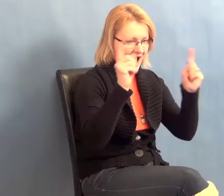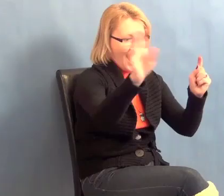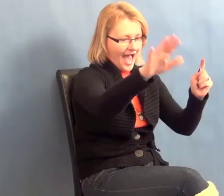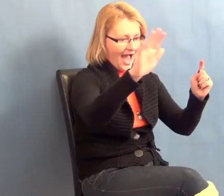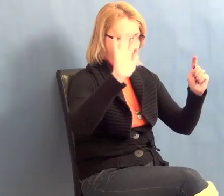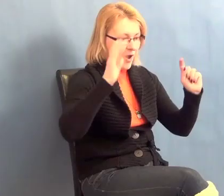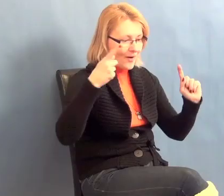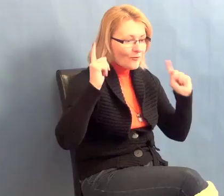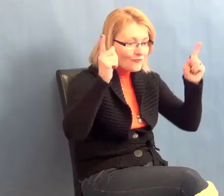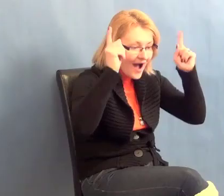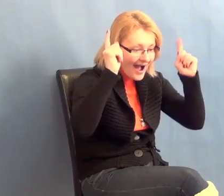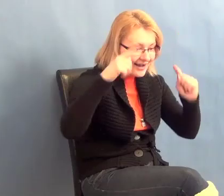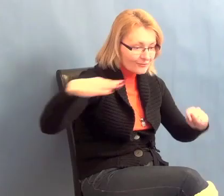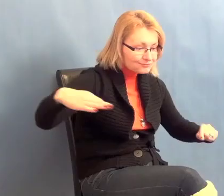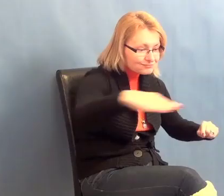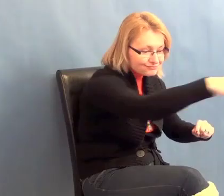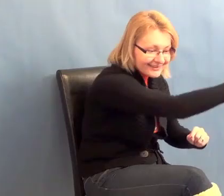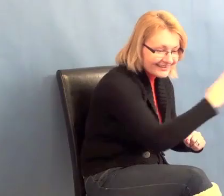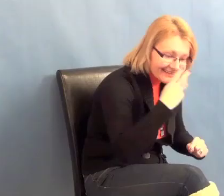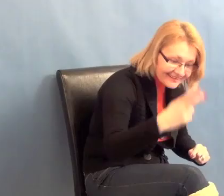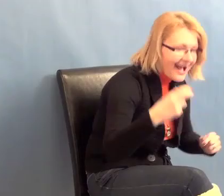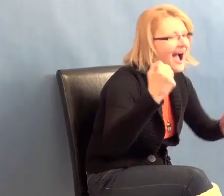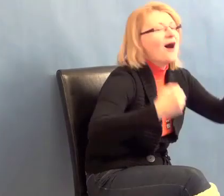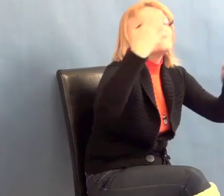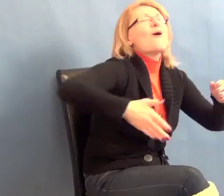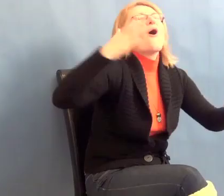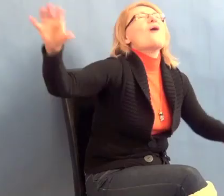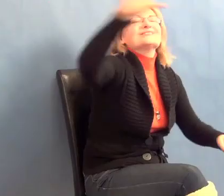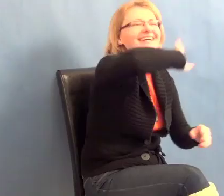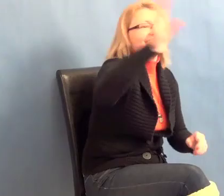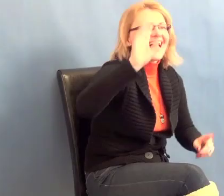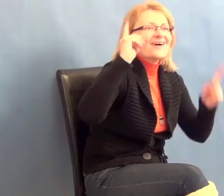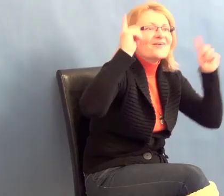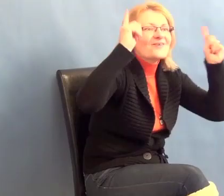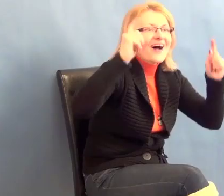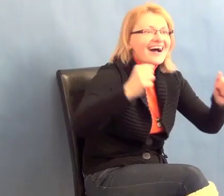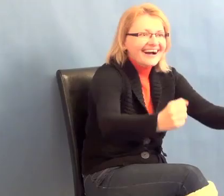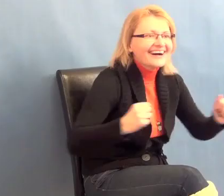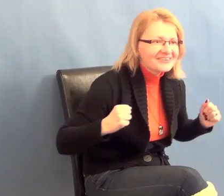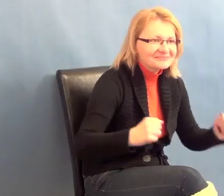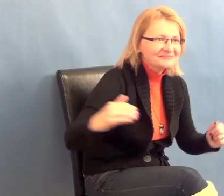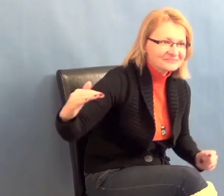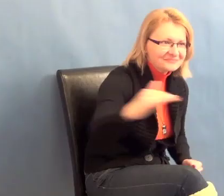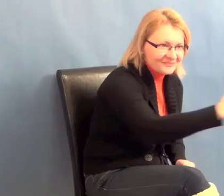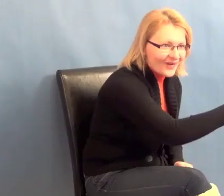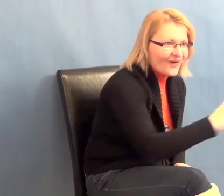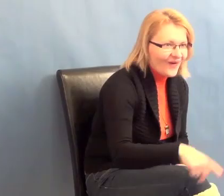W skrócie chodzi o to, żeby uważać na nadjeżdżającą drezynę, a nie auto czy pociąg.